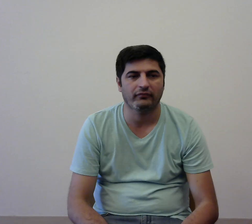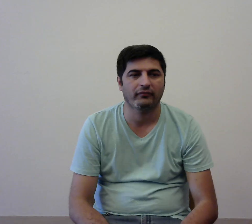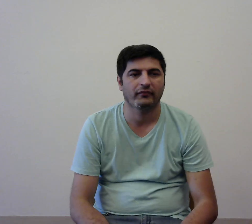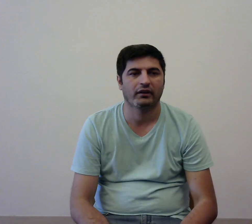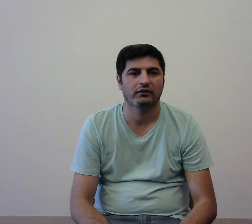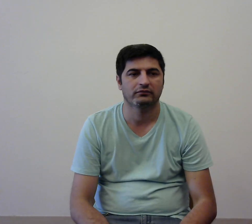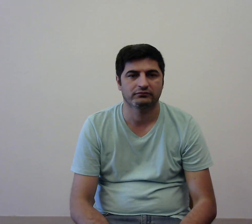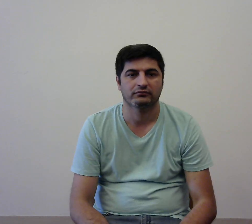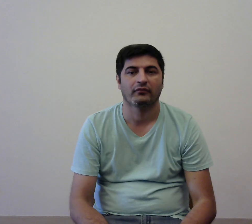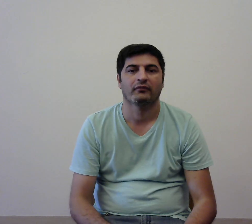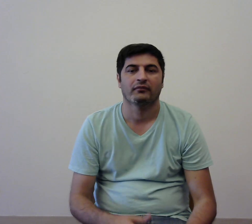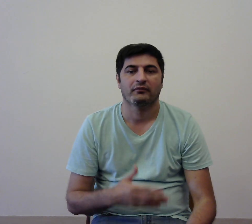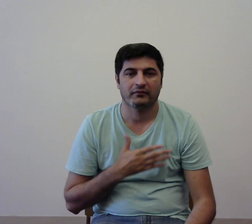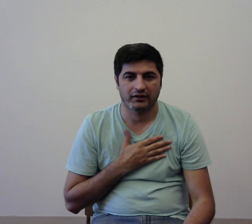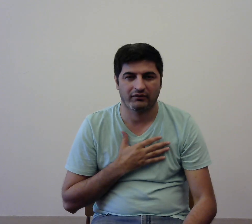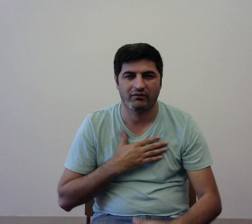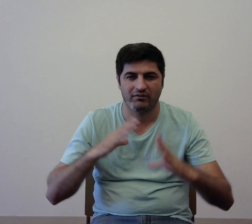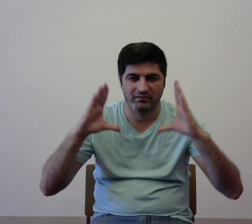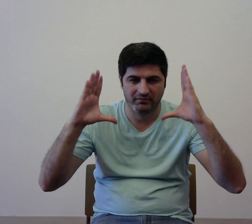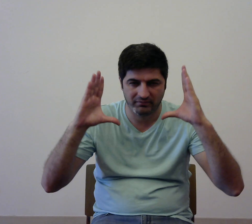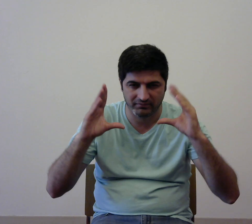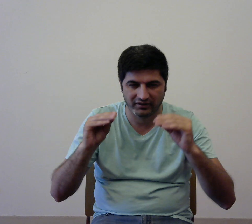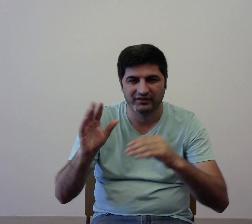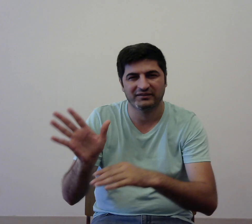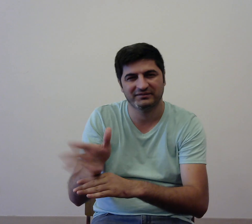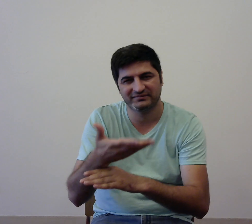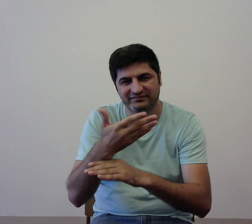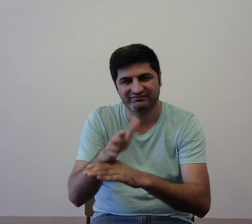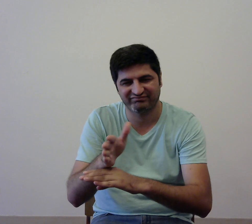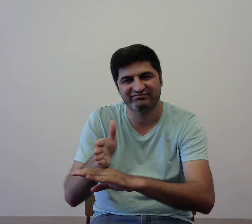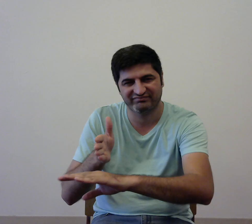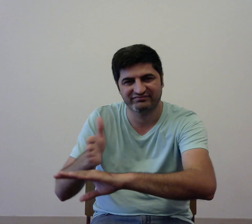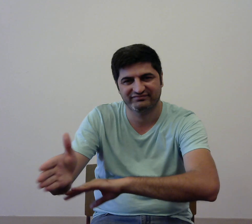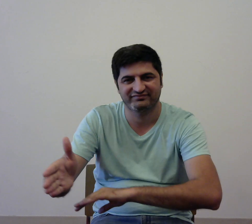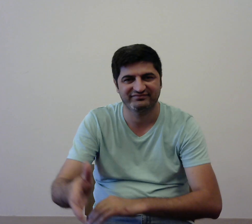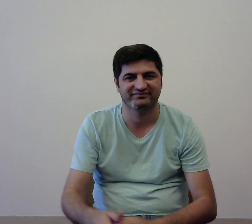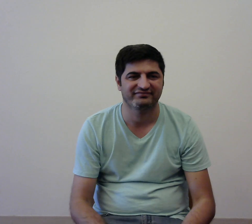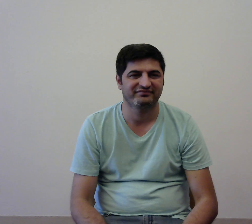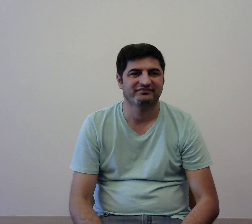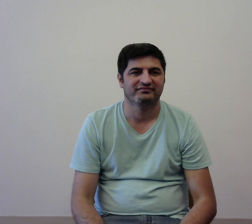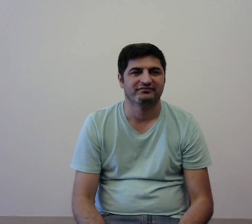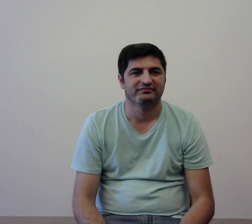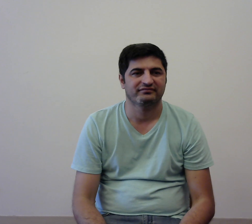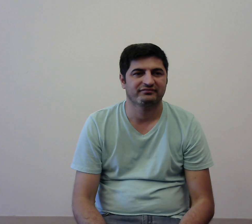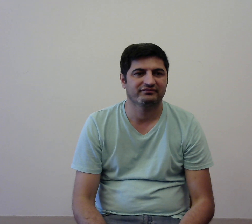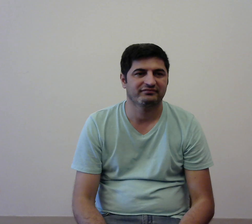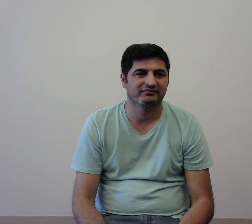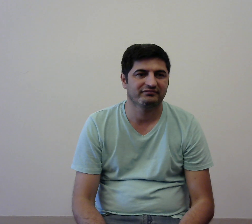Mən axşamlar gəzməyə çıxıram